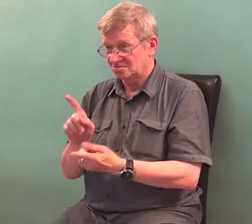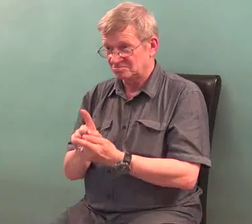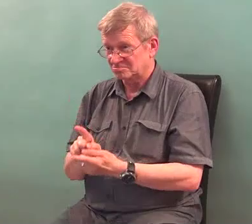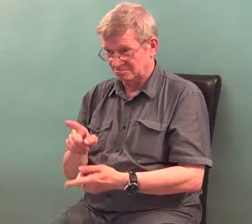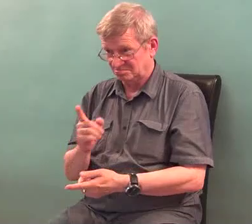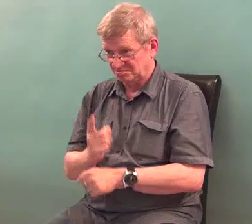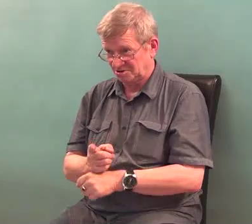Uda ci się?